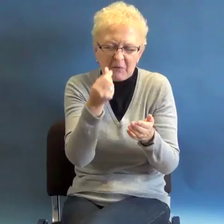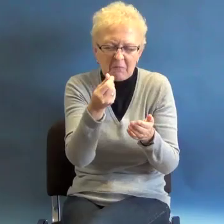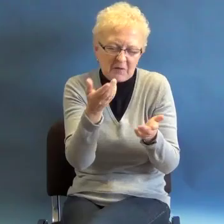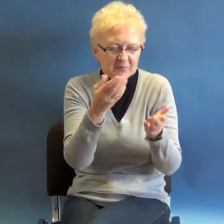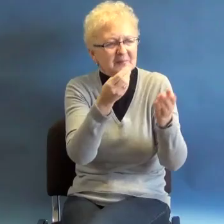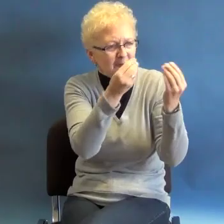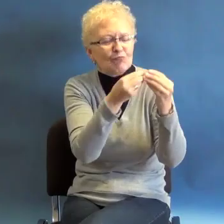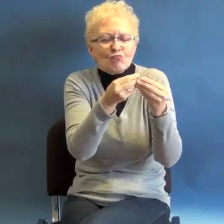Skorzystał na tym.